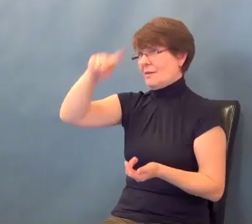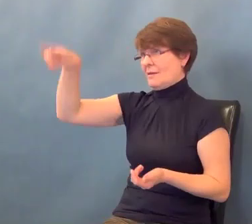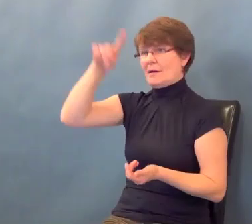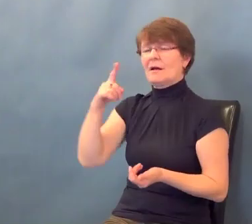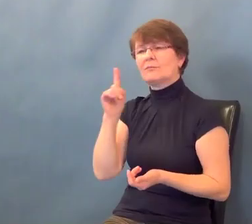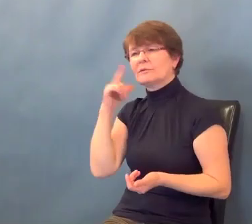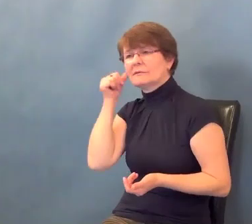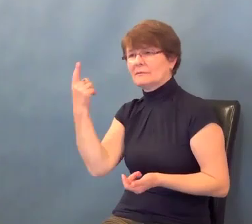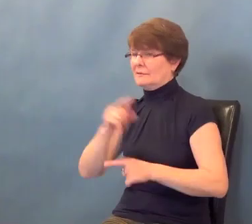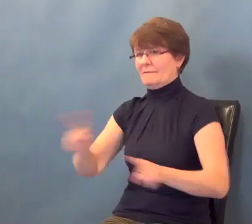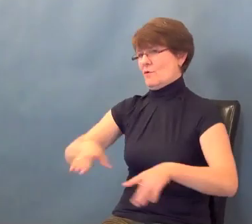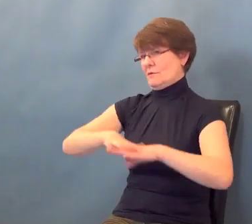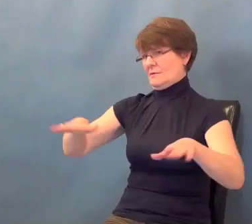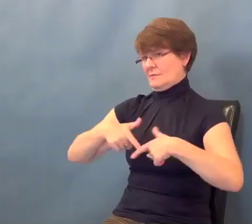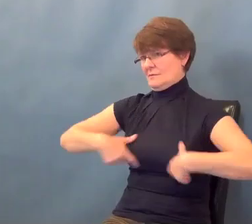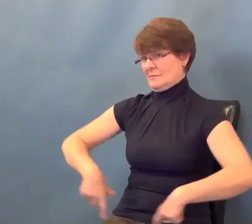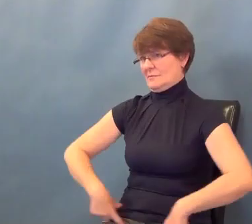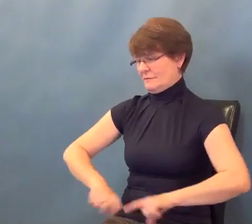Chłopakom ani dziewczynom nie wolno się kąpać, nawet w strojach kąpielowych.